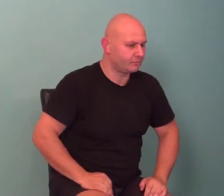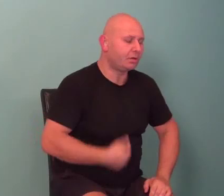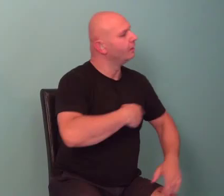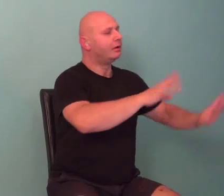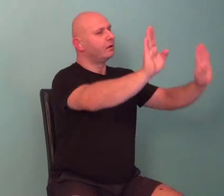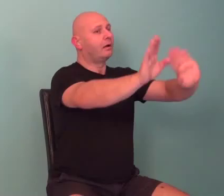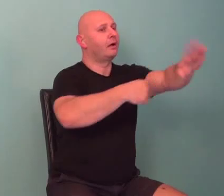Ja... nie...